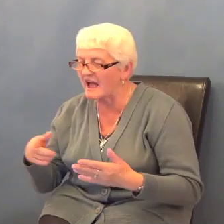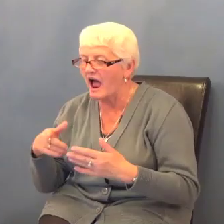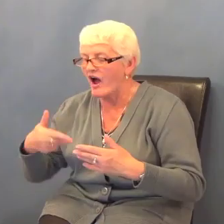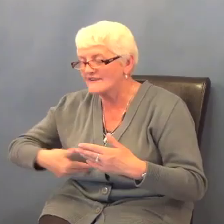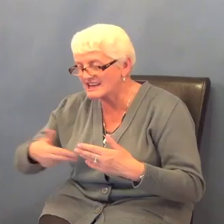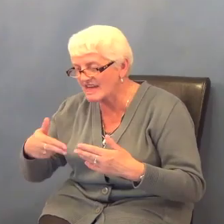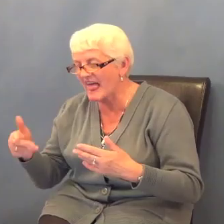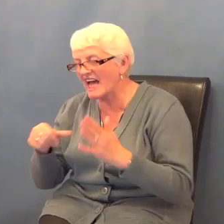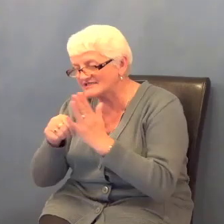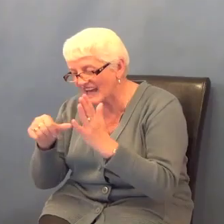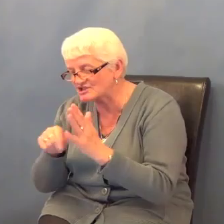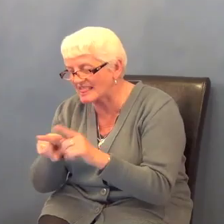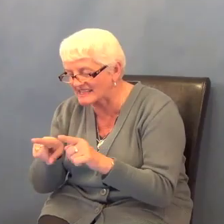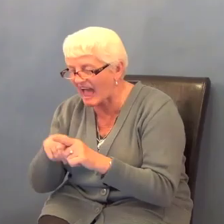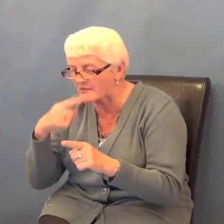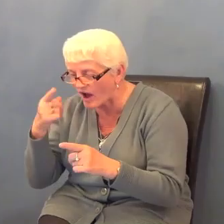W niedzielę też wycieczka do Olsztyna.